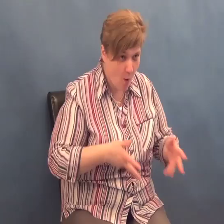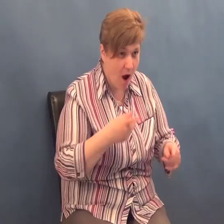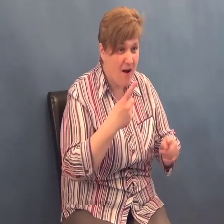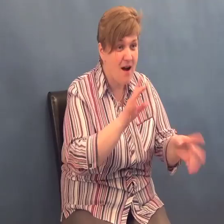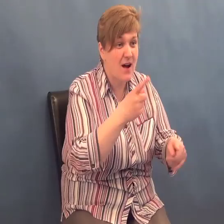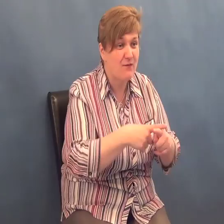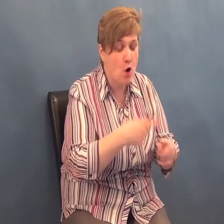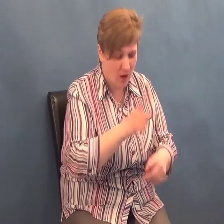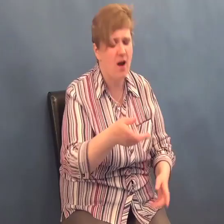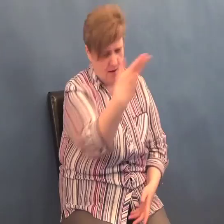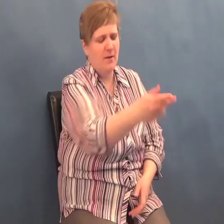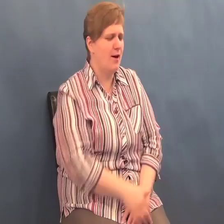A w kościele to tak.